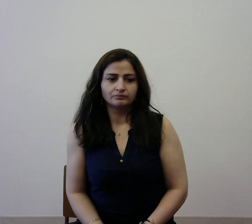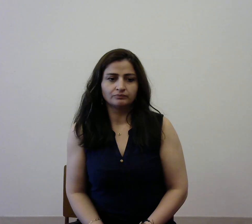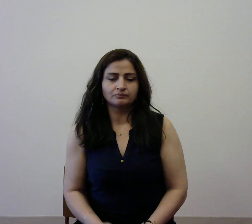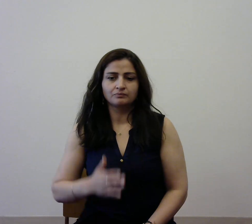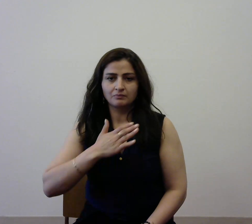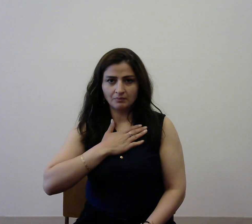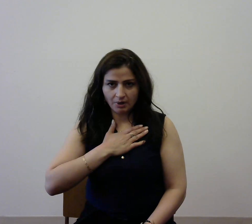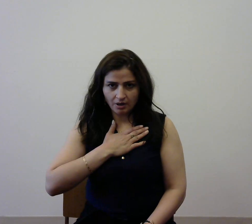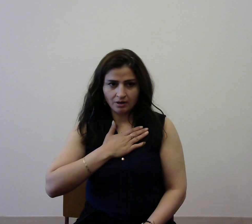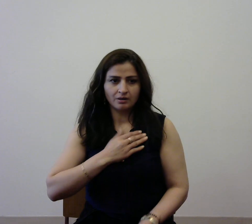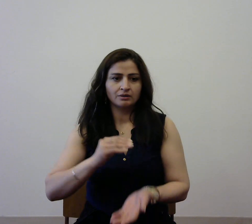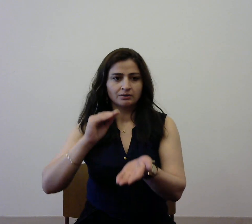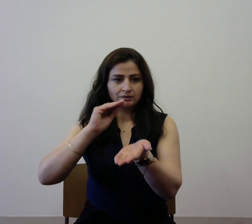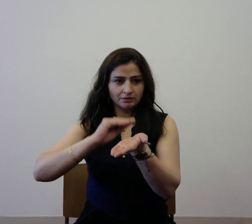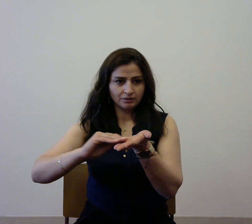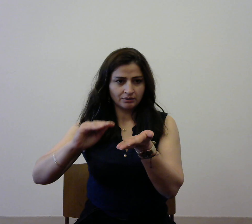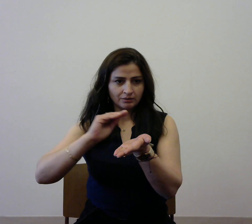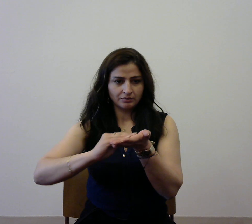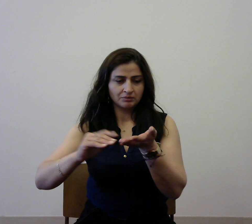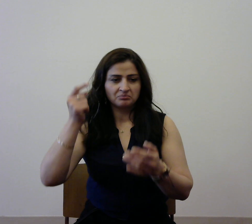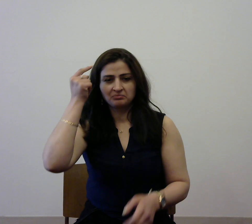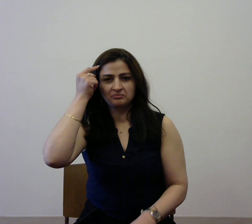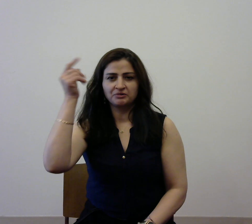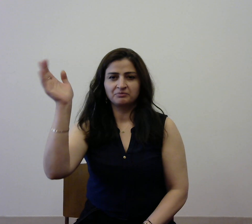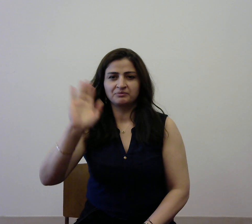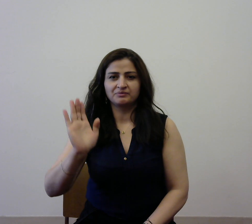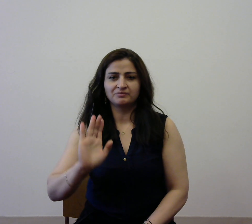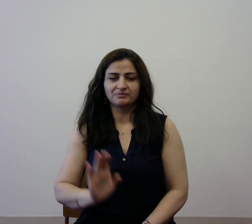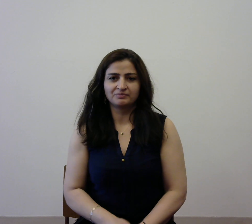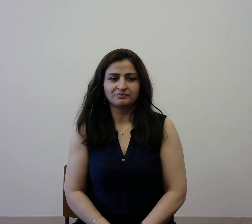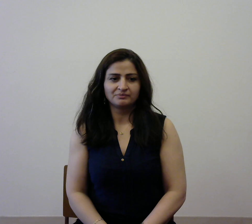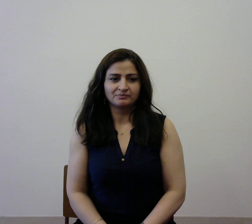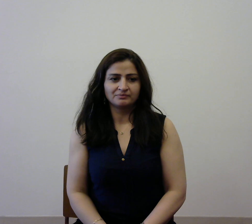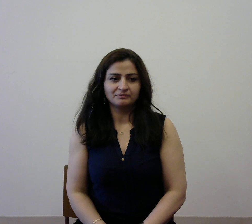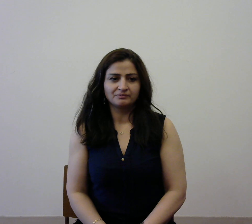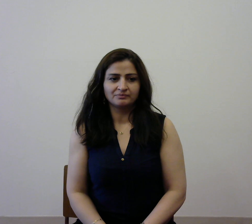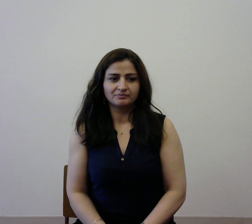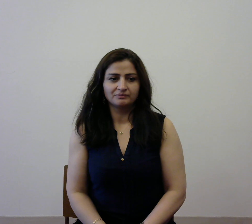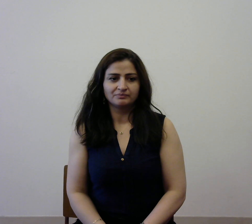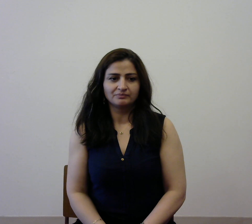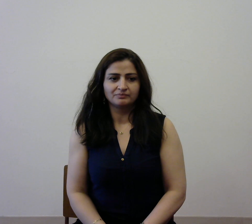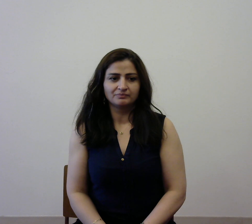Mən yaza bilmirəm